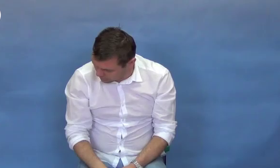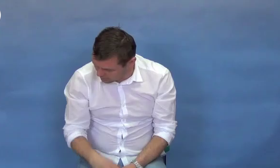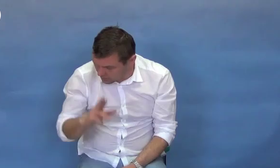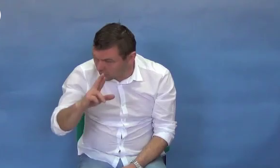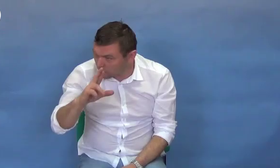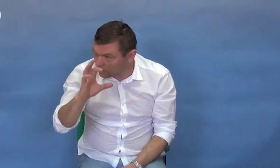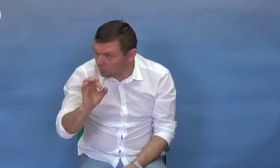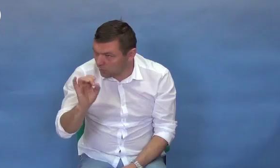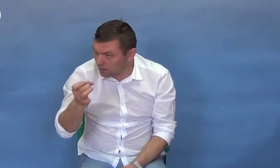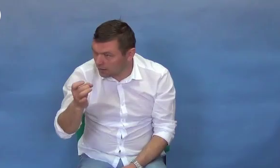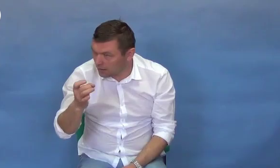Róg.